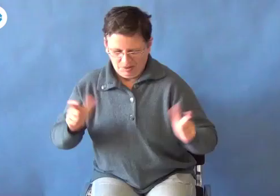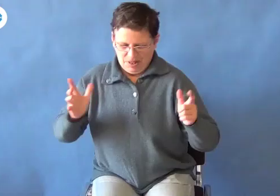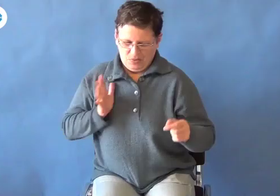Wypadek.